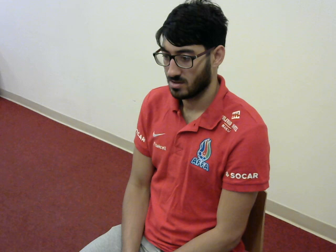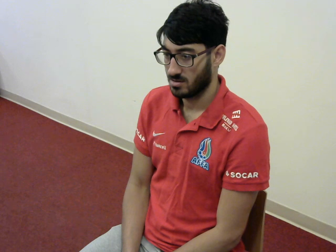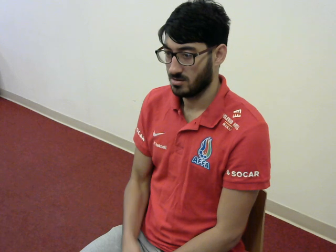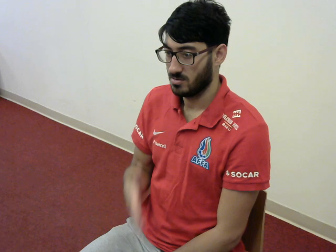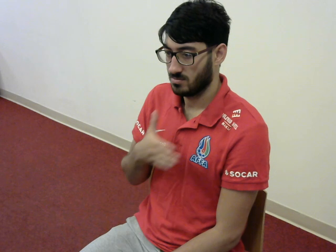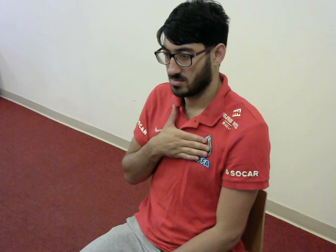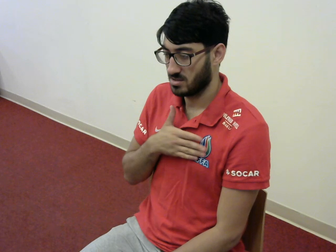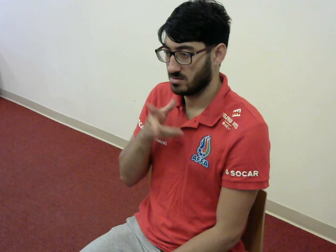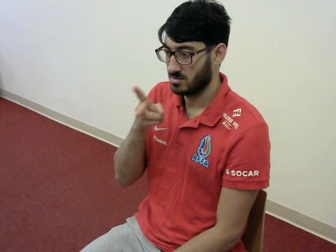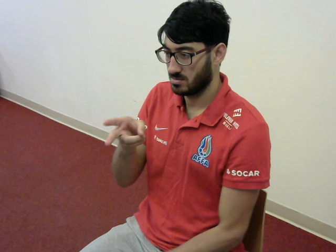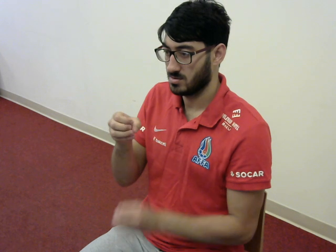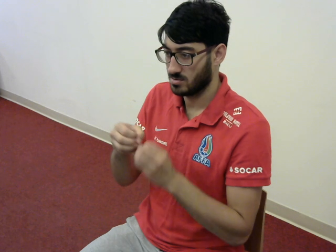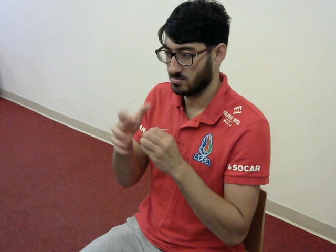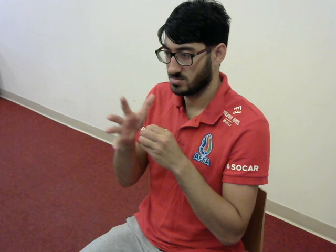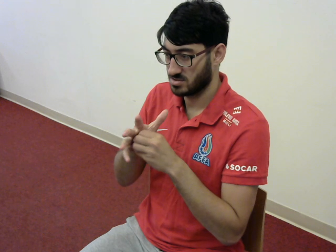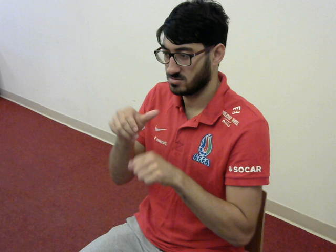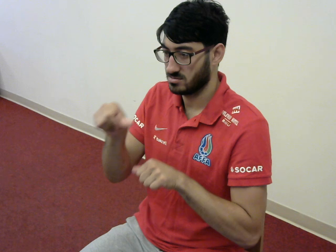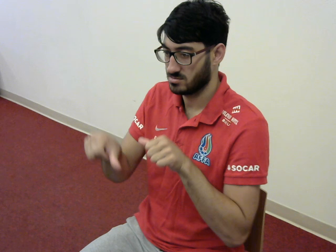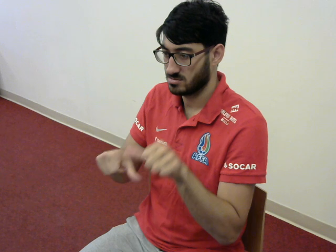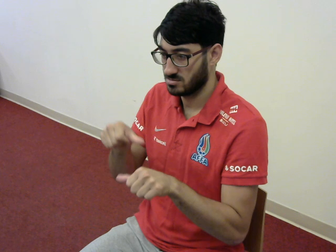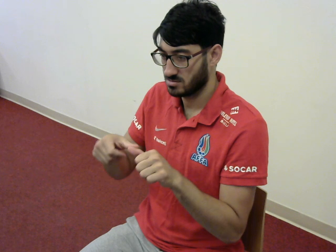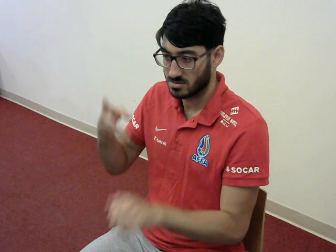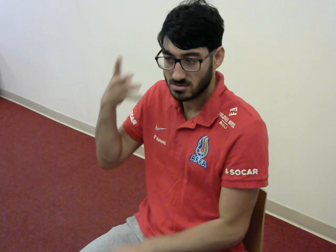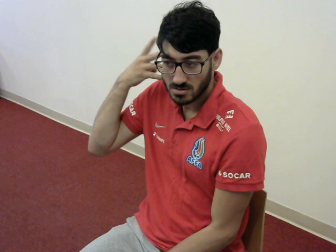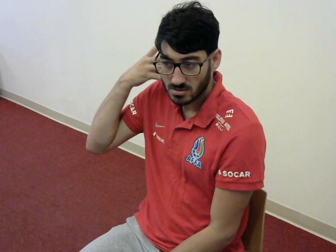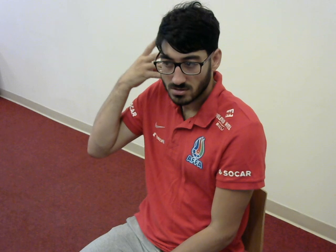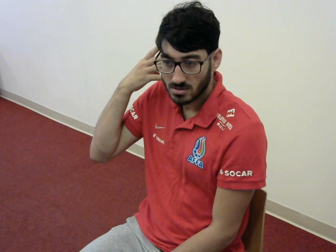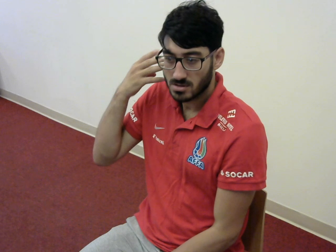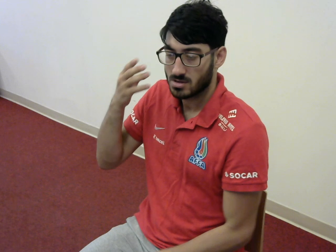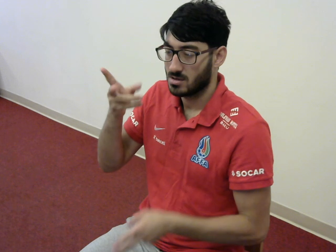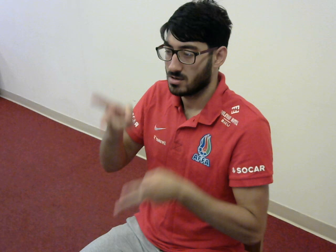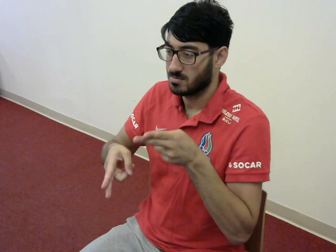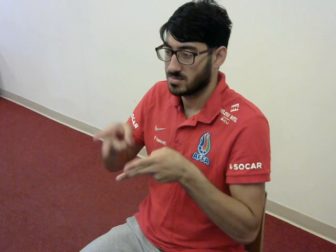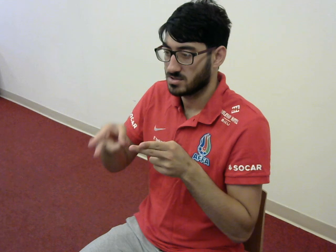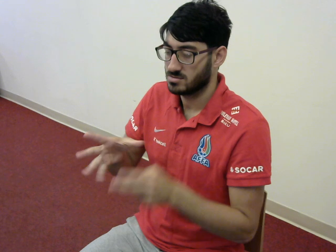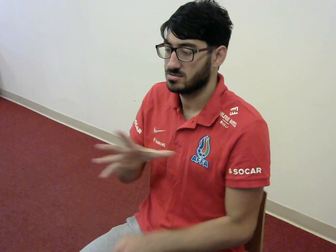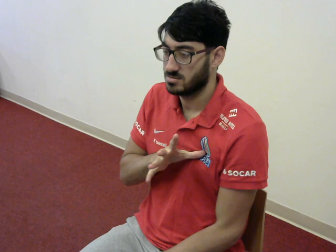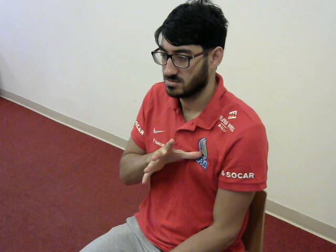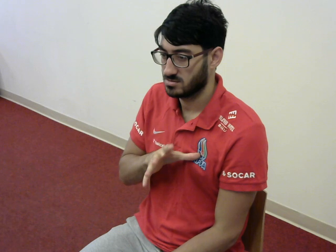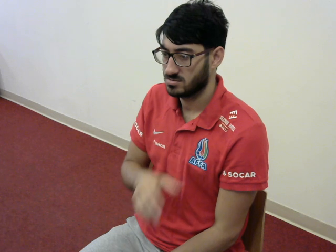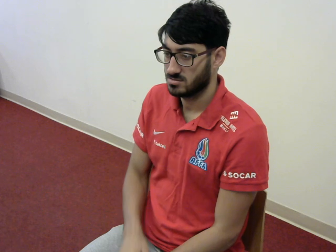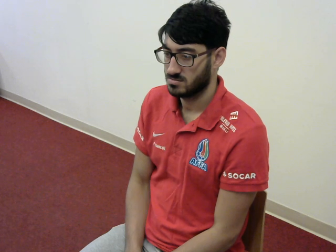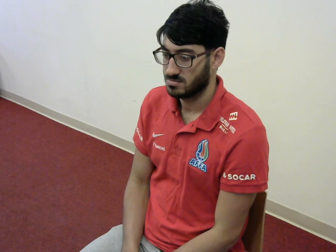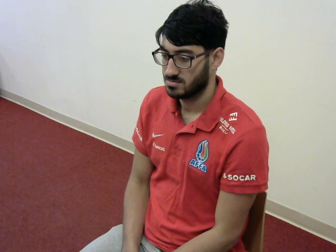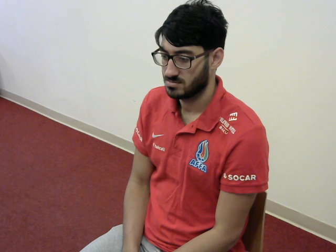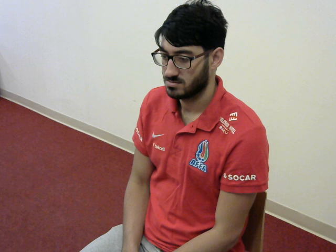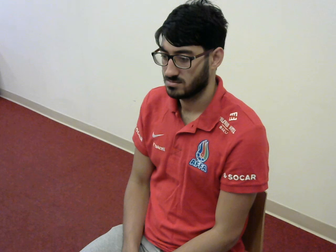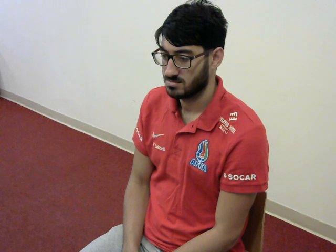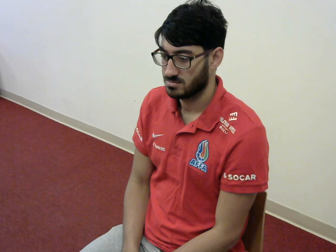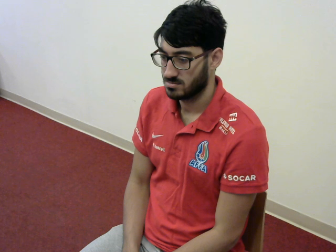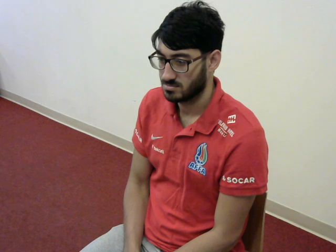Mən 2015-ci ildə koxlear implant əməliyyatı keçirmişəm